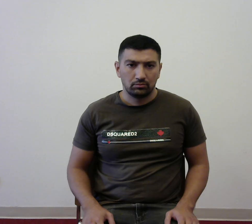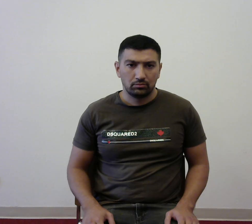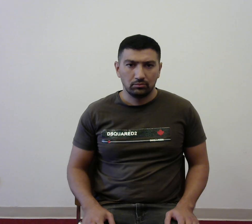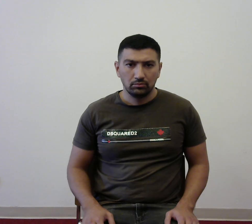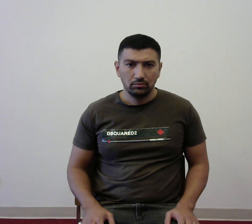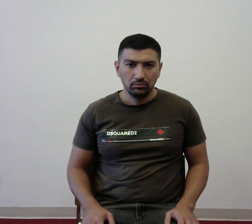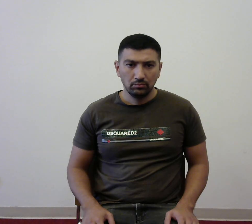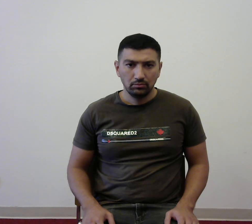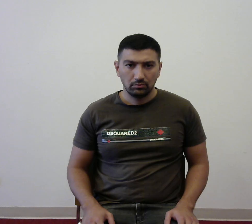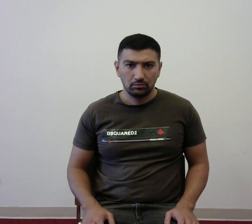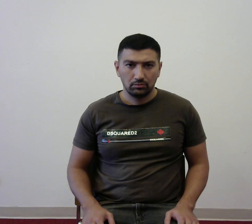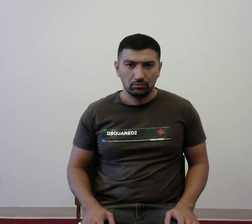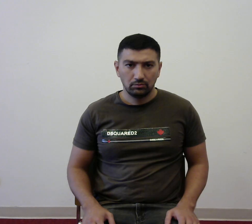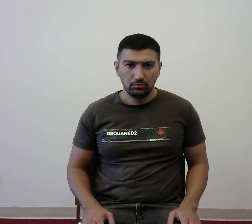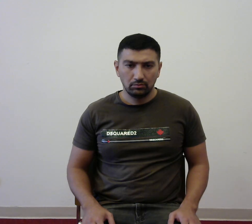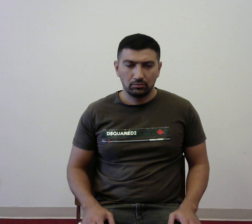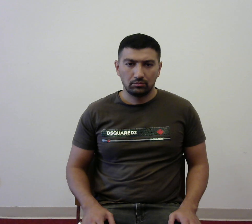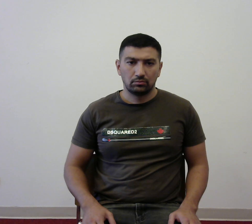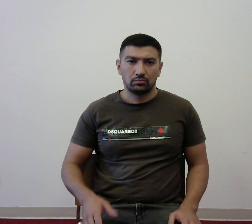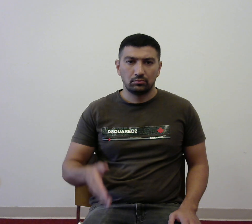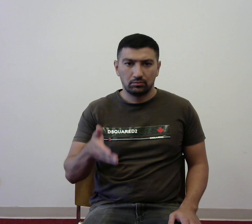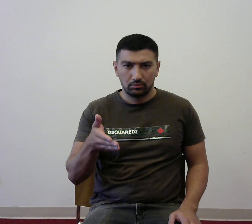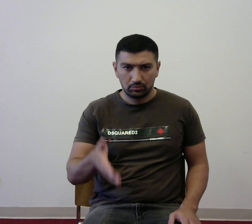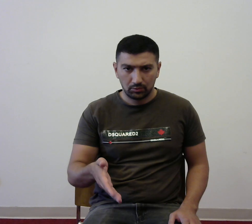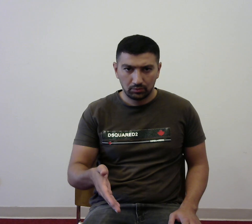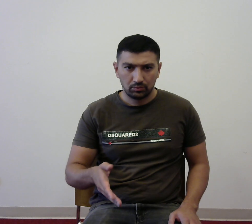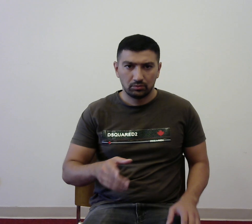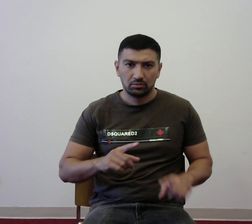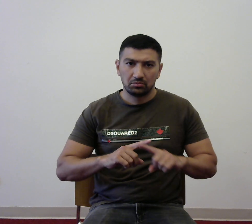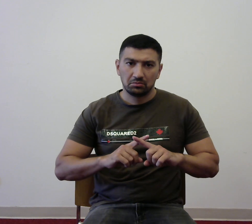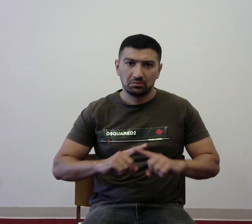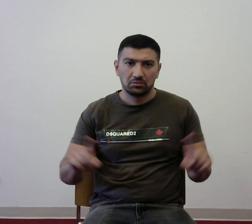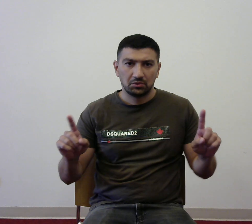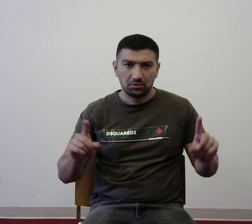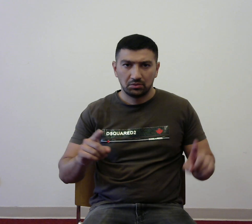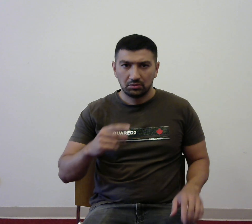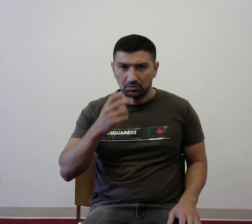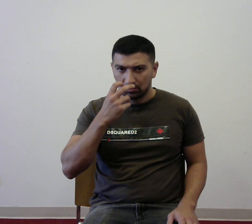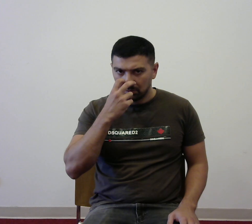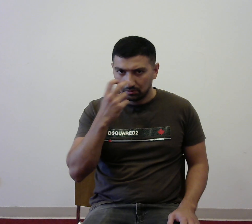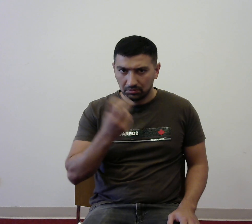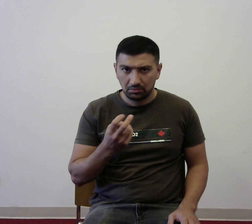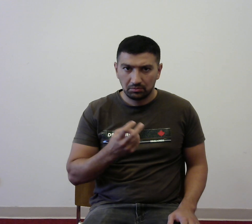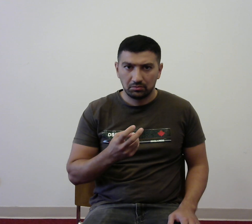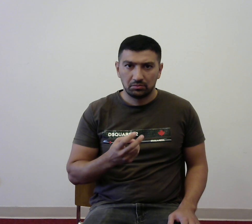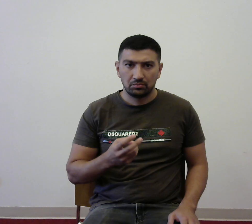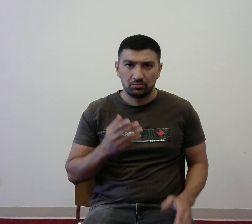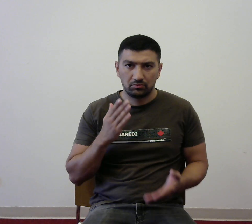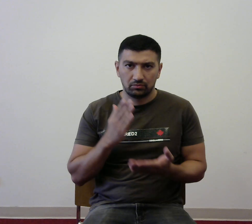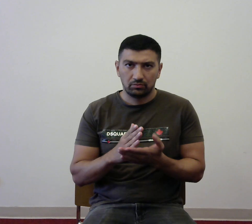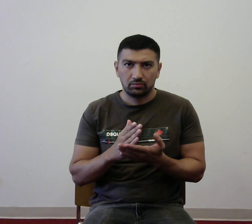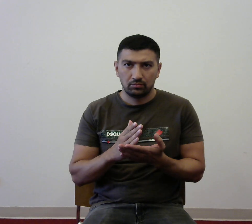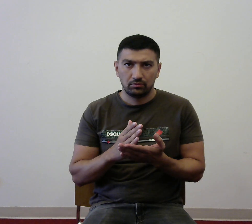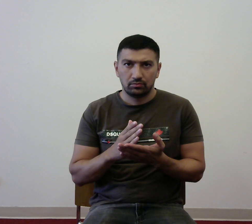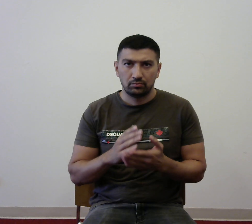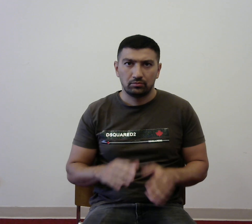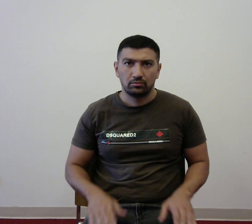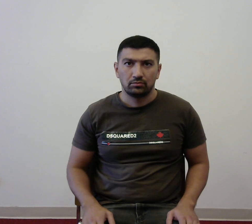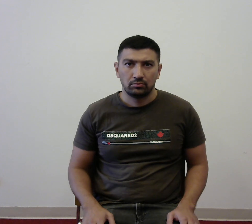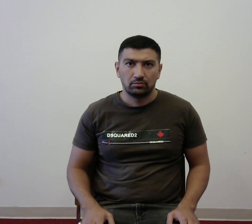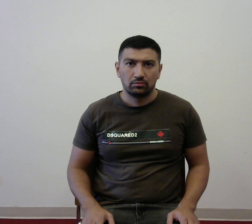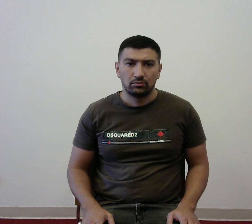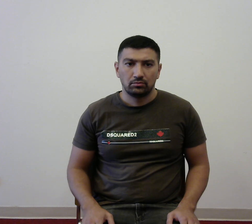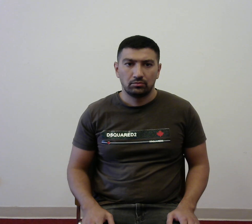Burda qəribə qoxu var